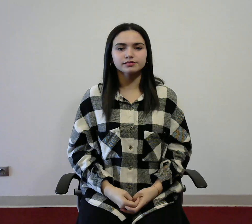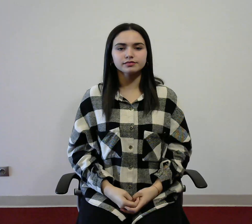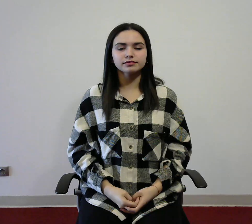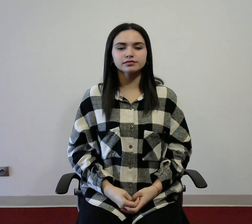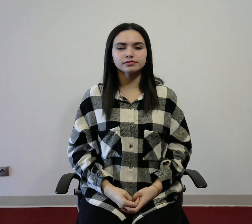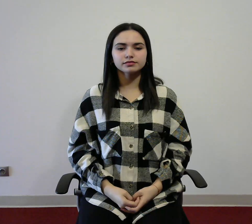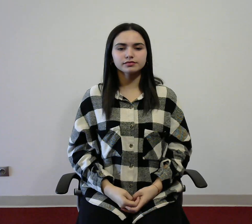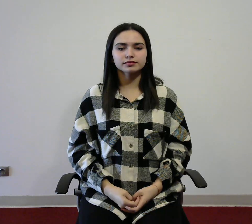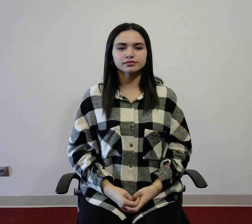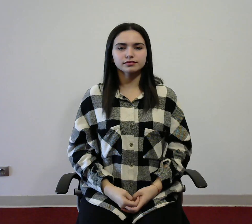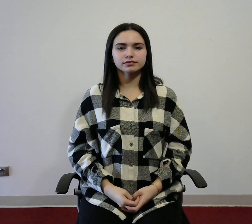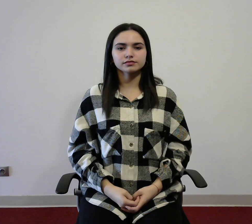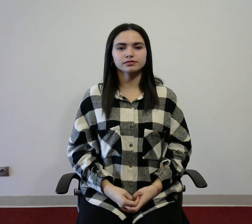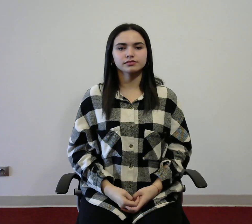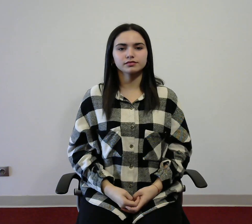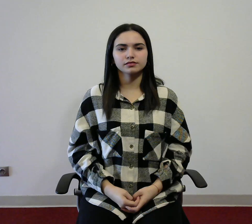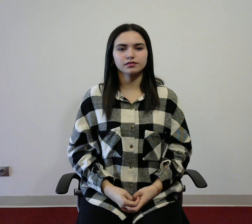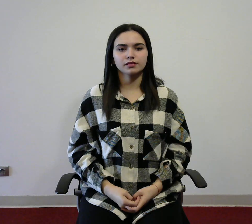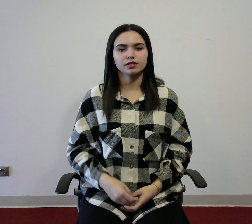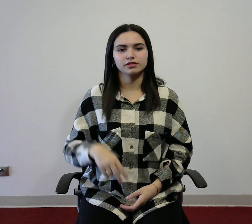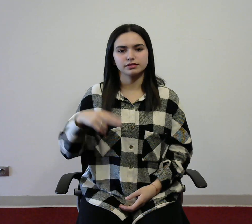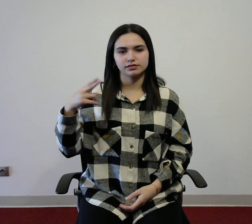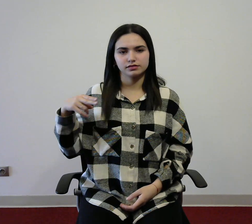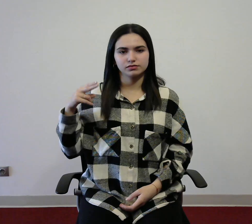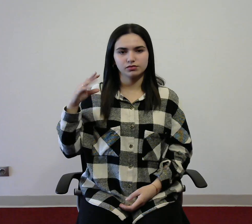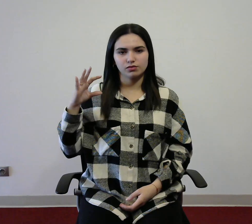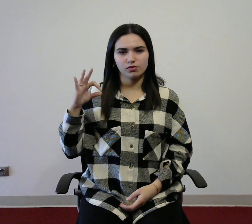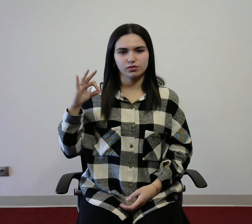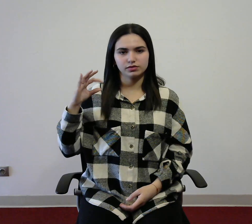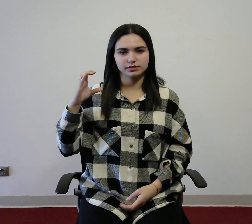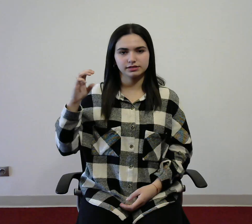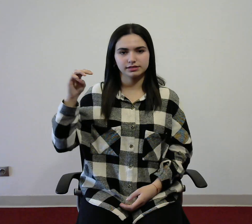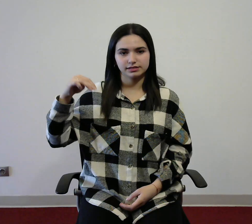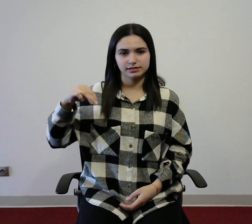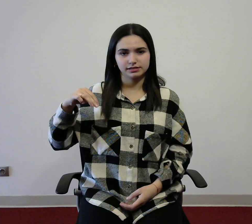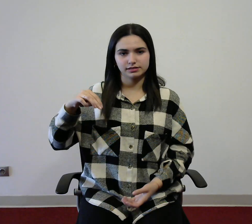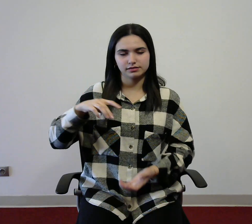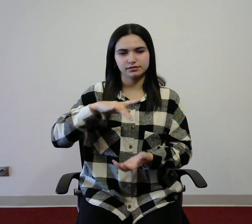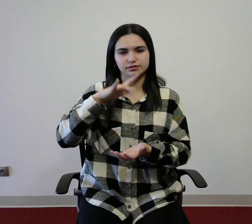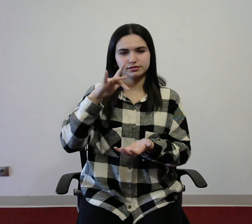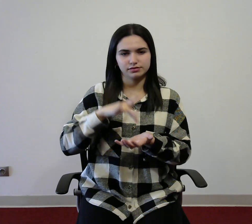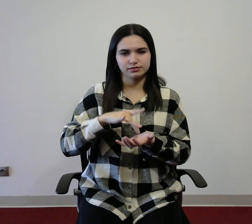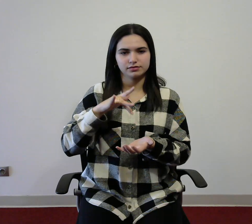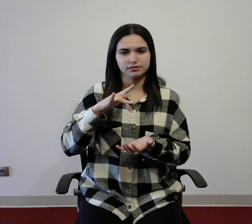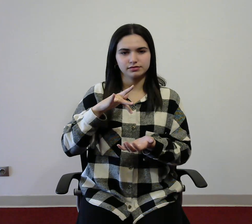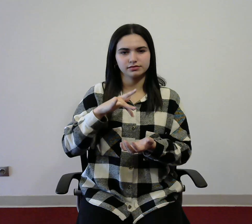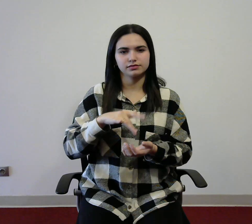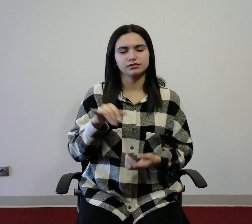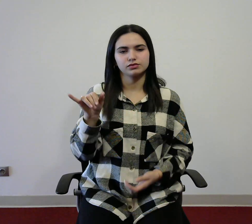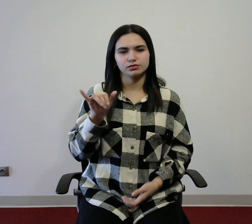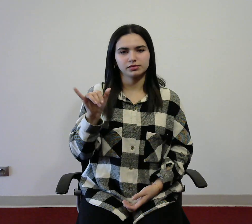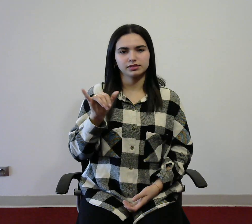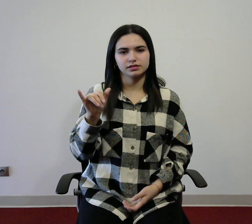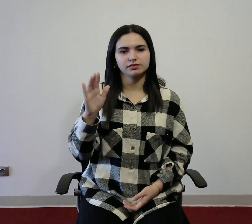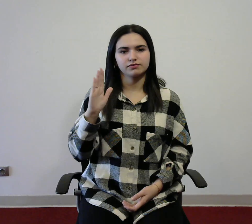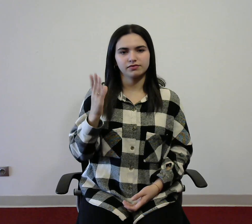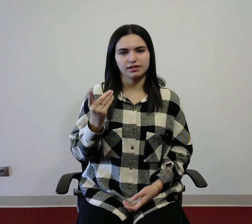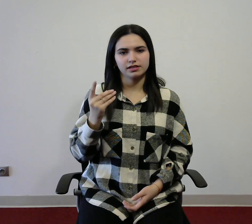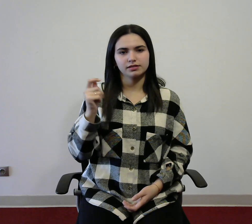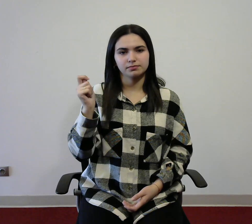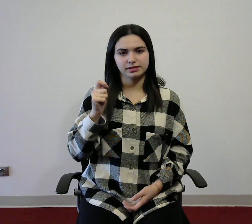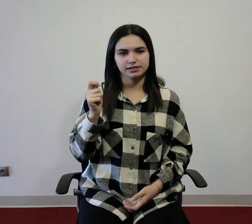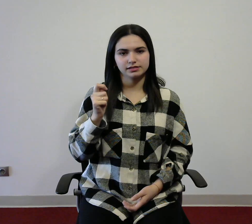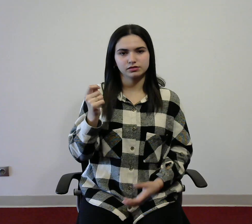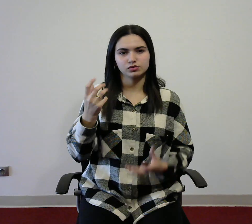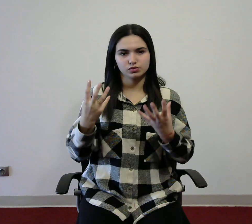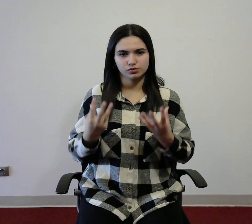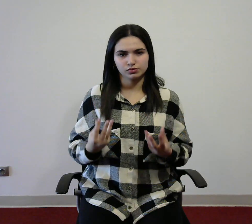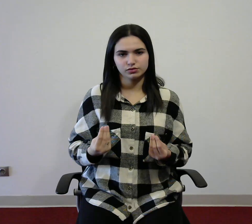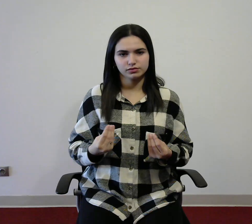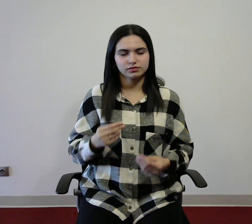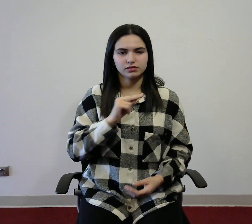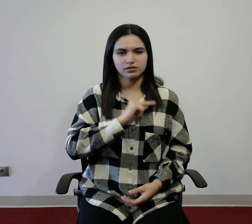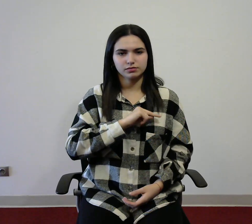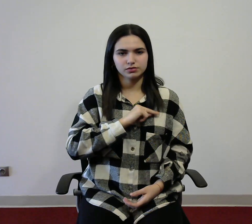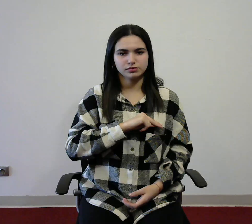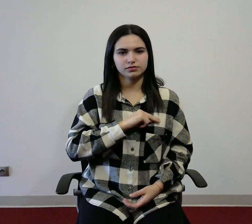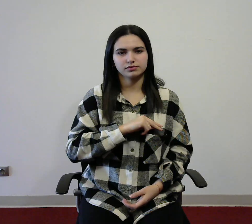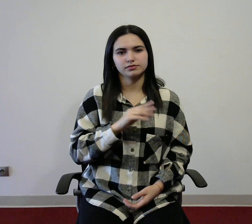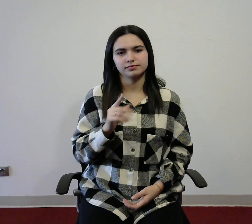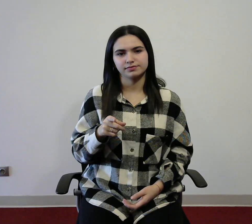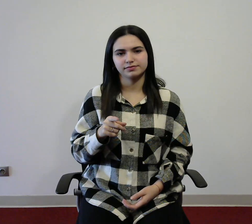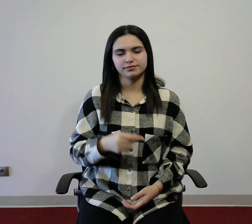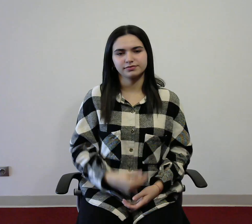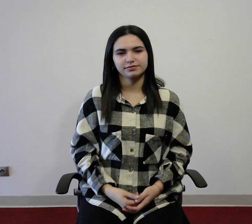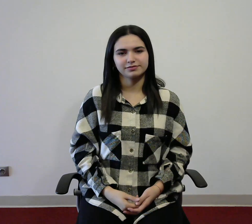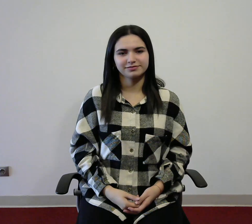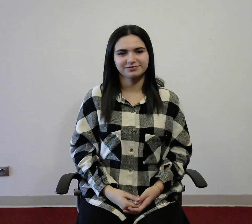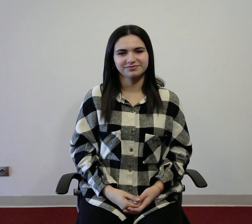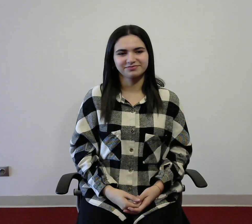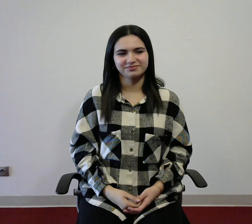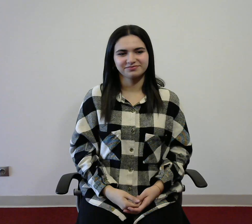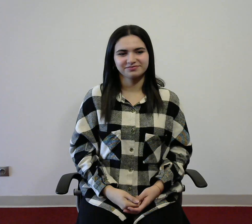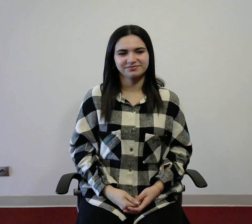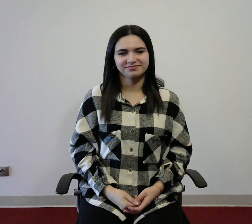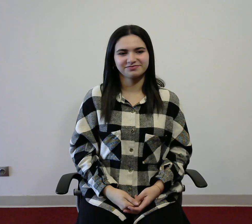DOST mərkəzləri şənbə və bazar günü işləyirmi?